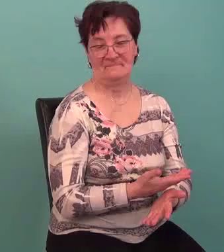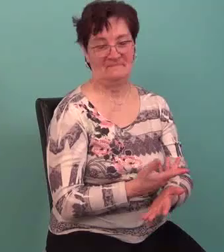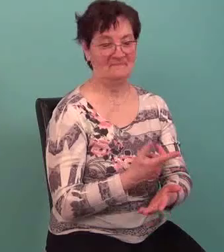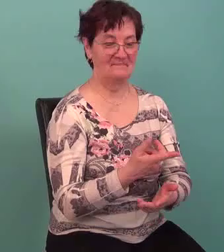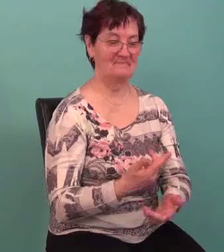Co to?